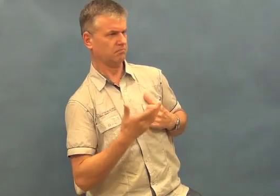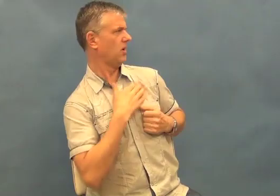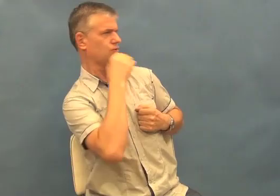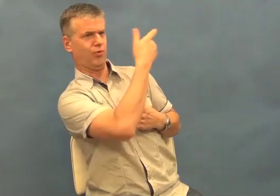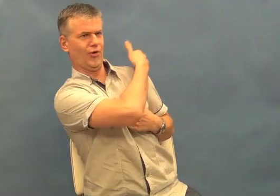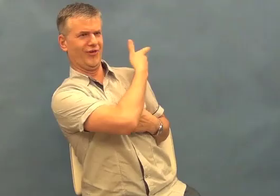Ma dużo szkła.